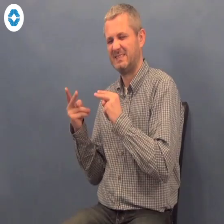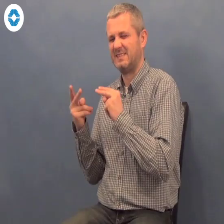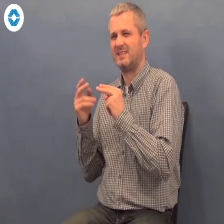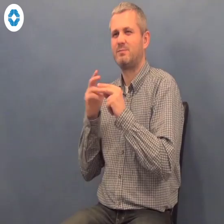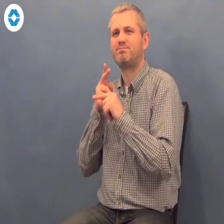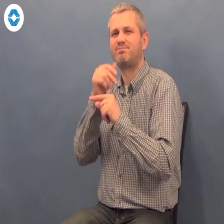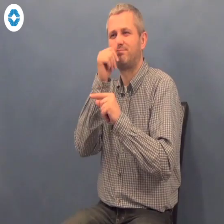Nie da się wejść.